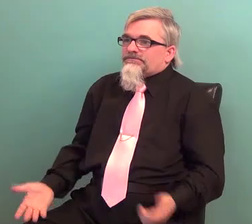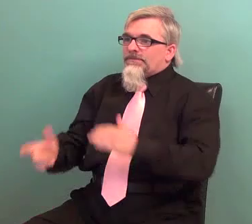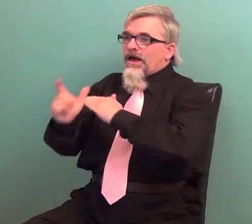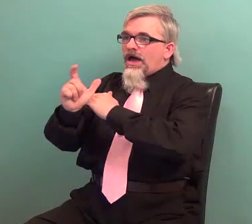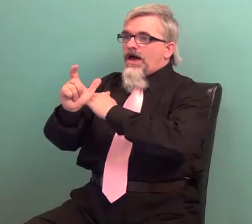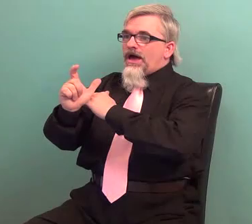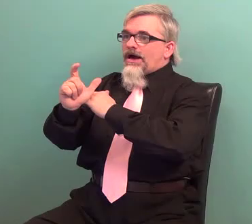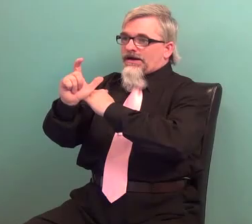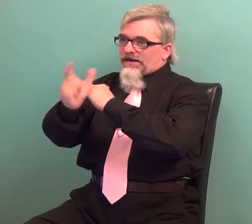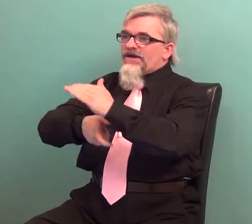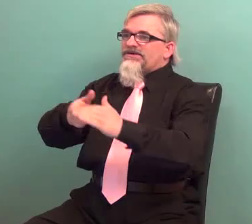Gdańsk...